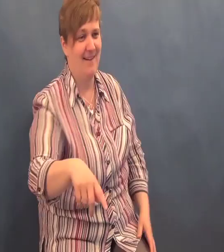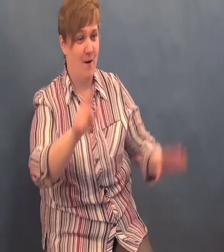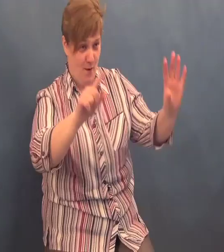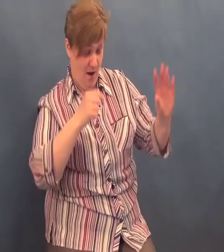Siódmy.